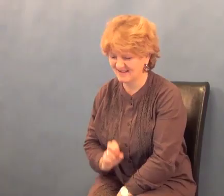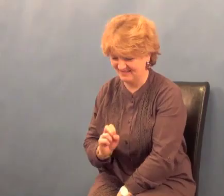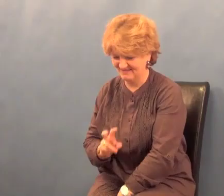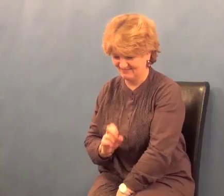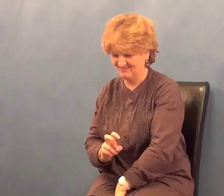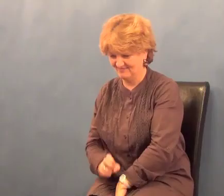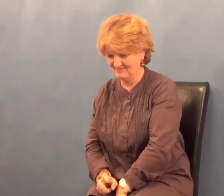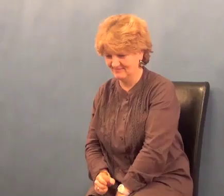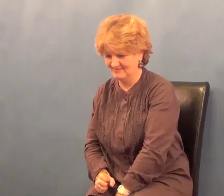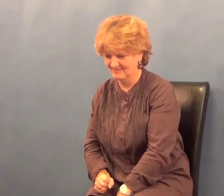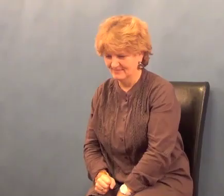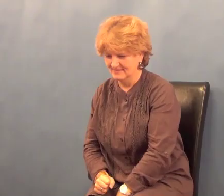Tak, tak.